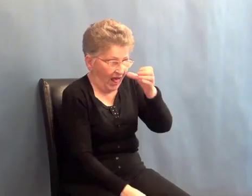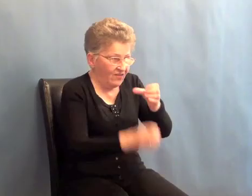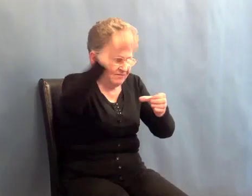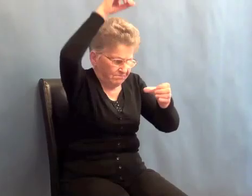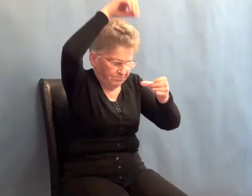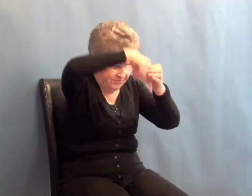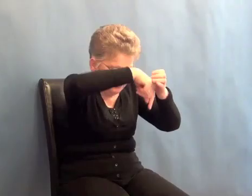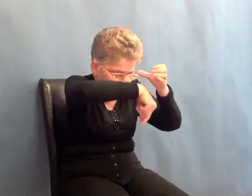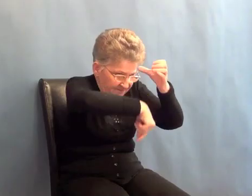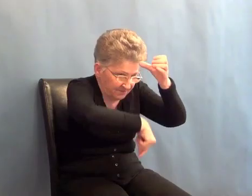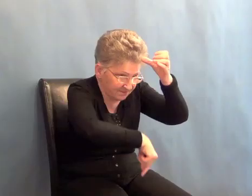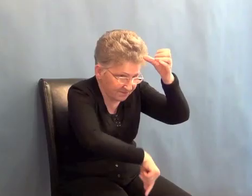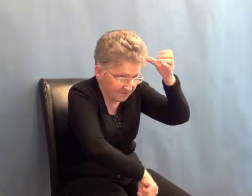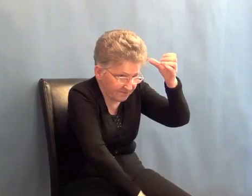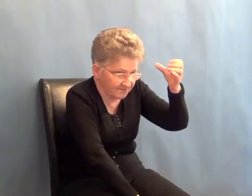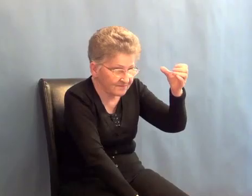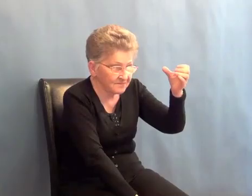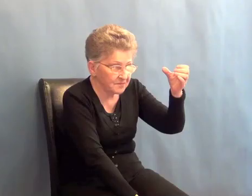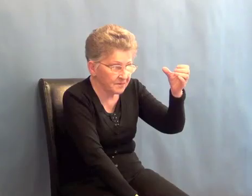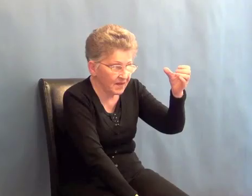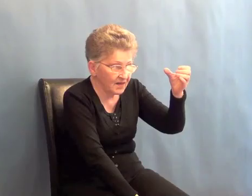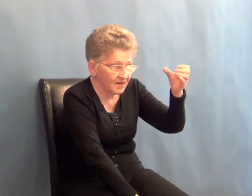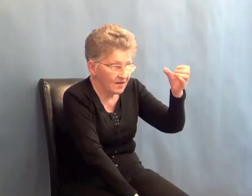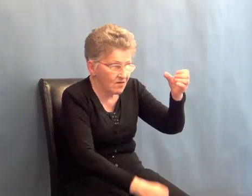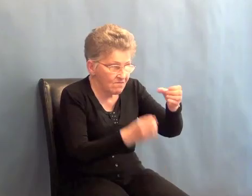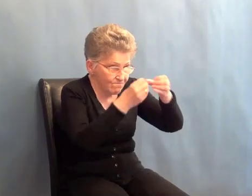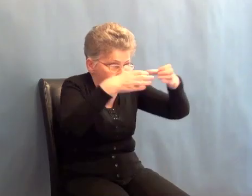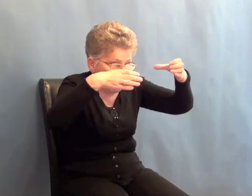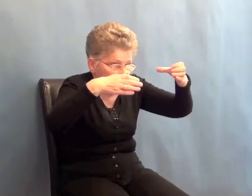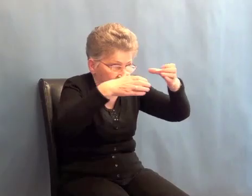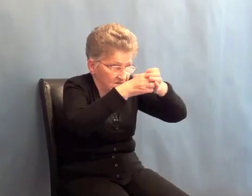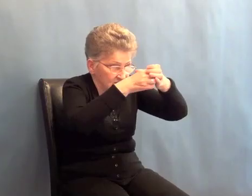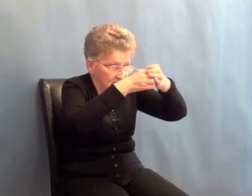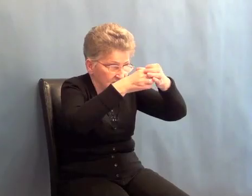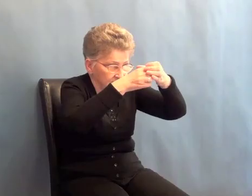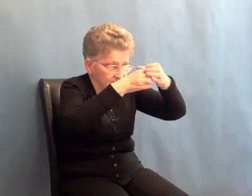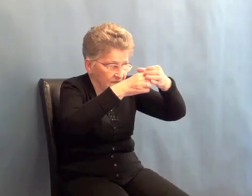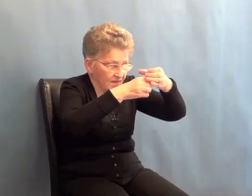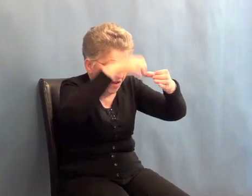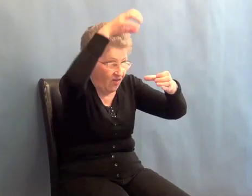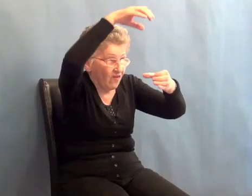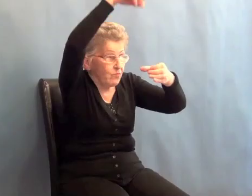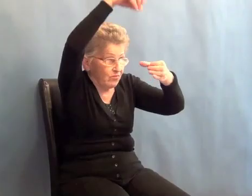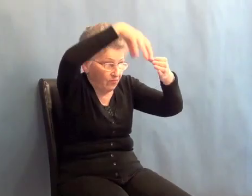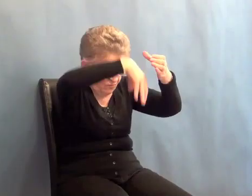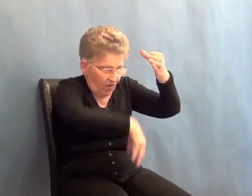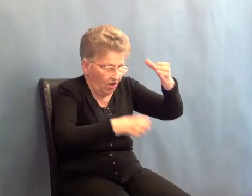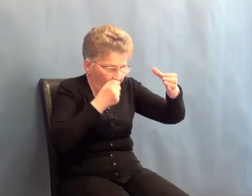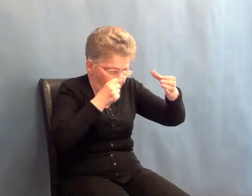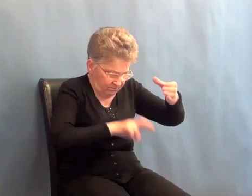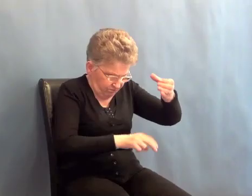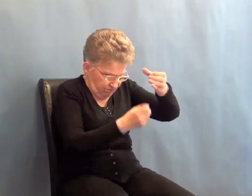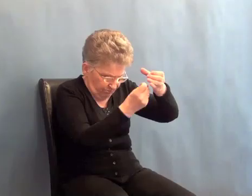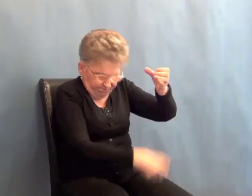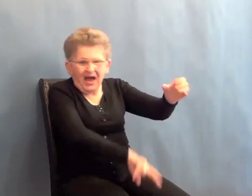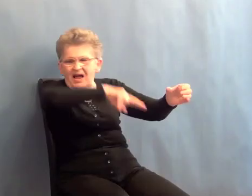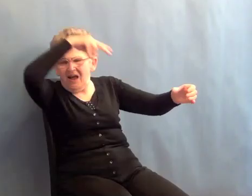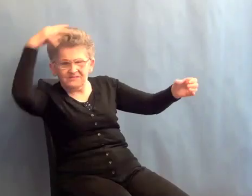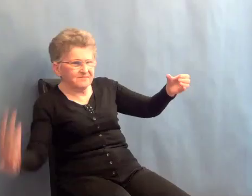Kamień uderza w rynnę, rynna robi się szersza. Kamień trafia w kota, który upada.